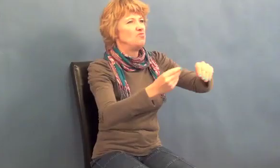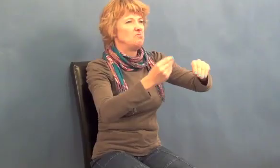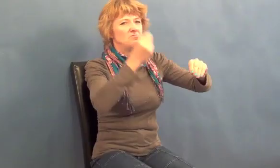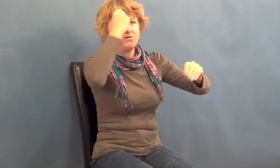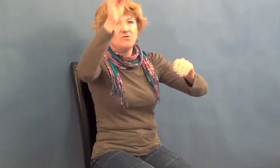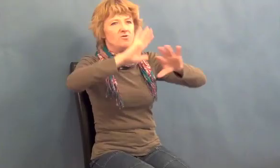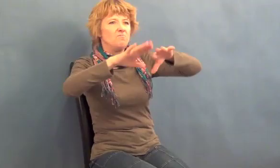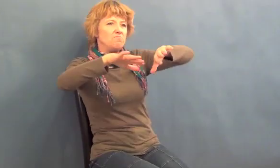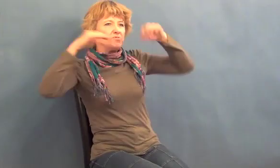Informują, żeby wycofać się.